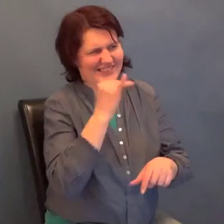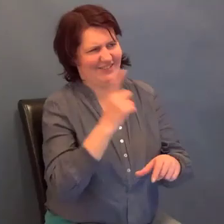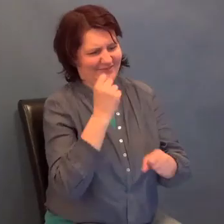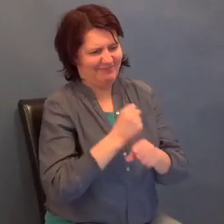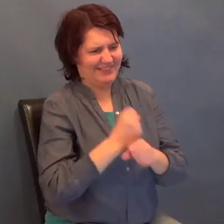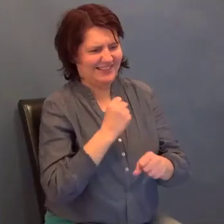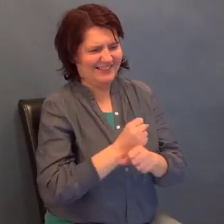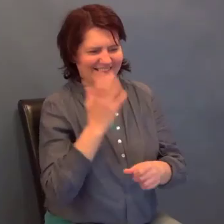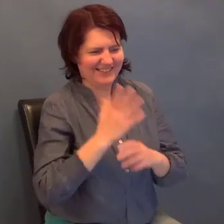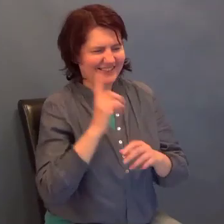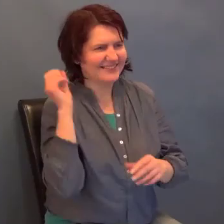Też pracuję, jak zawsze.